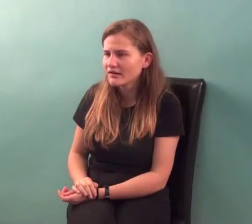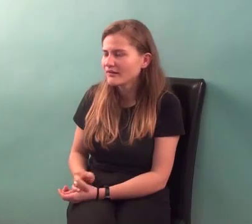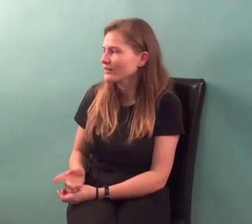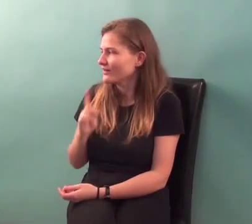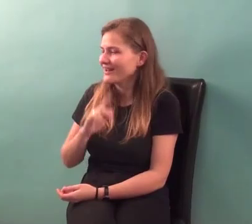Faktycznie.